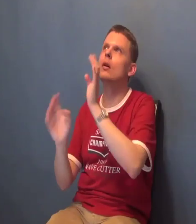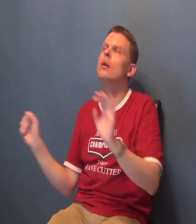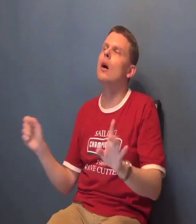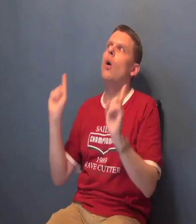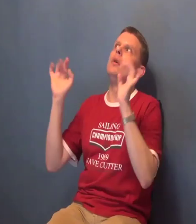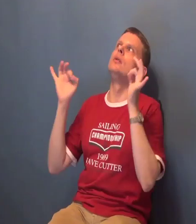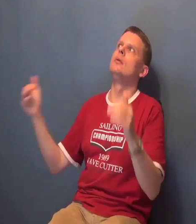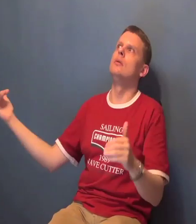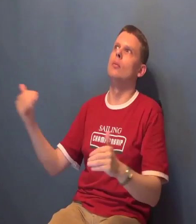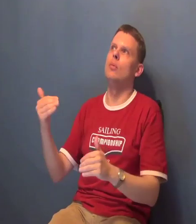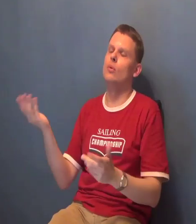Trzyma torbę i nie myśli, a należy uważać na jeżdżące samochody.